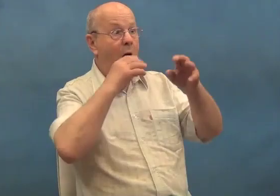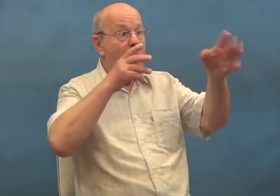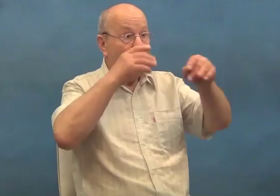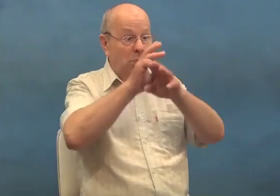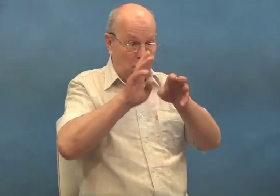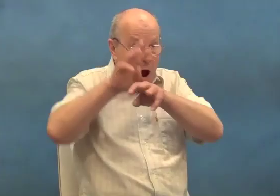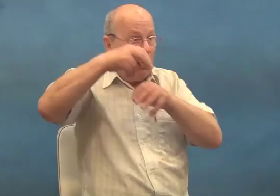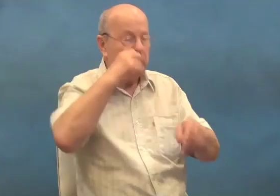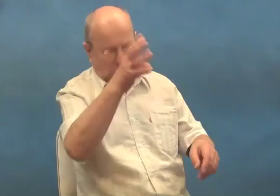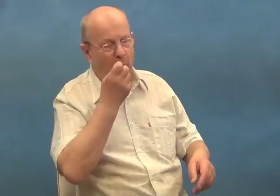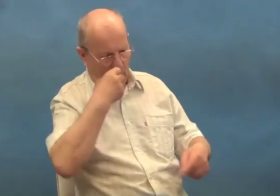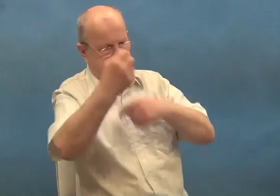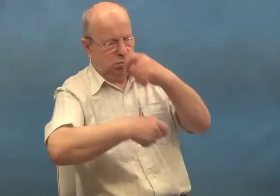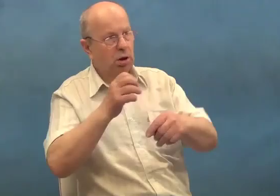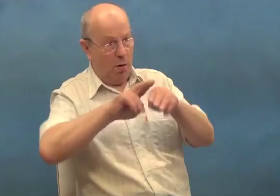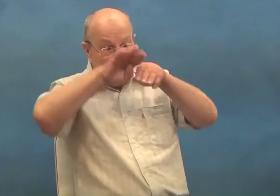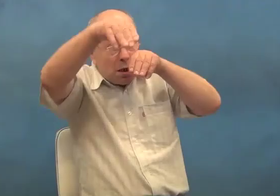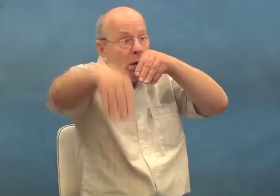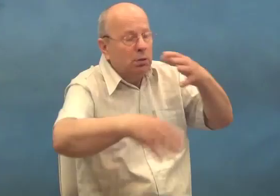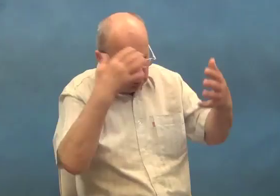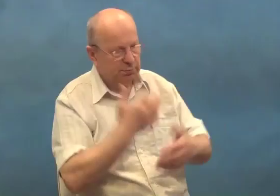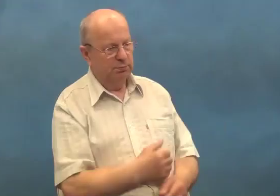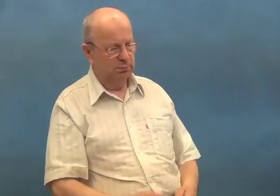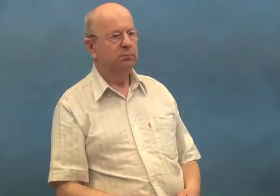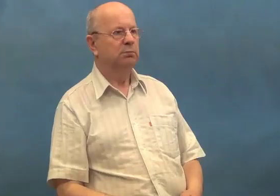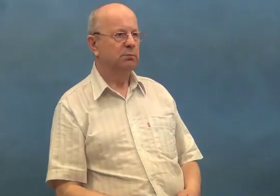Nie wolno skakać, ponieważ tam w środku pracuje maszyna związana z prądem.